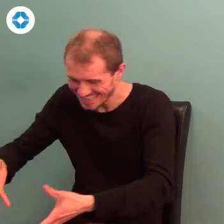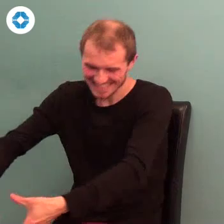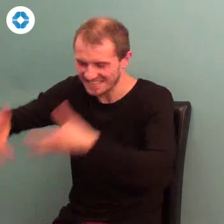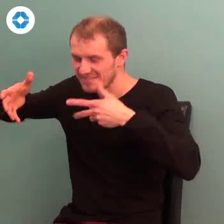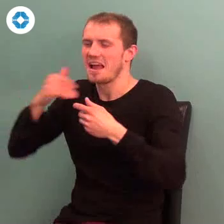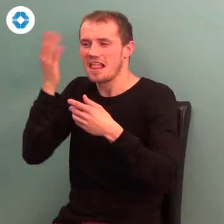Pies polizał go po twarzy.